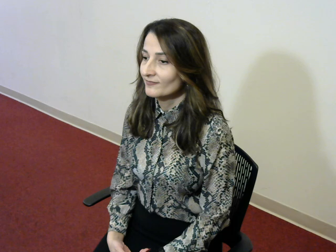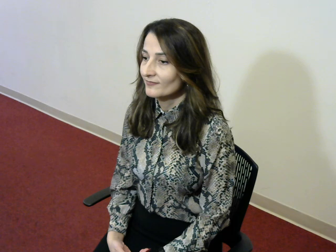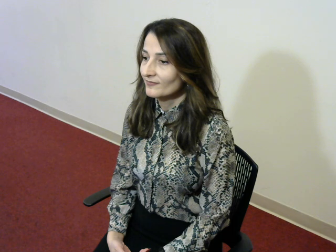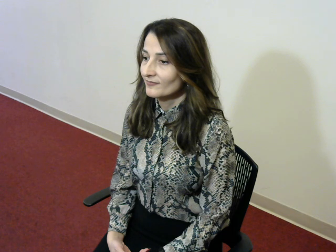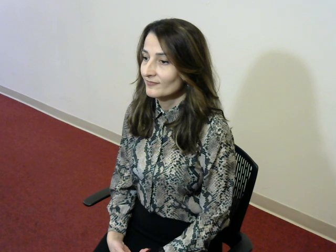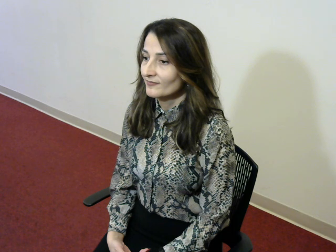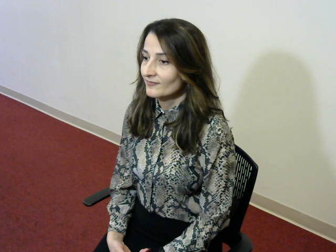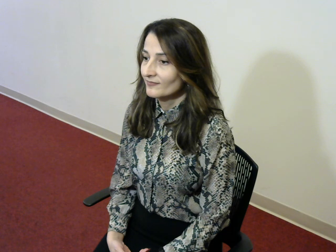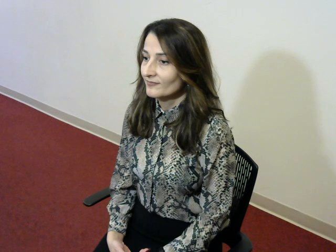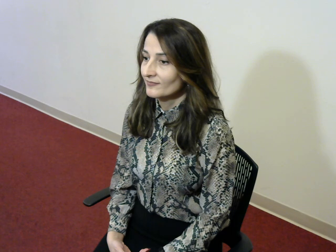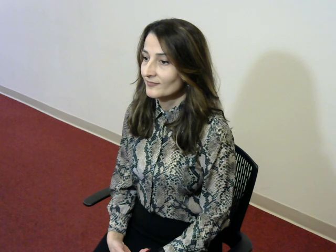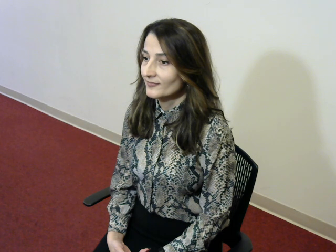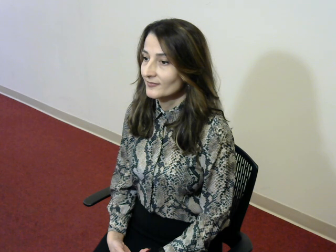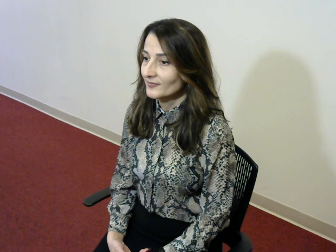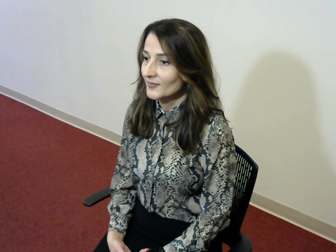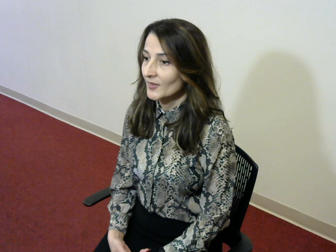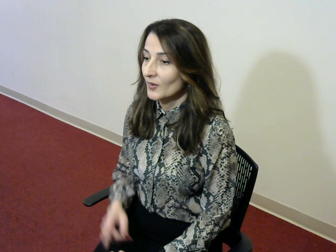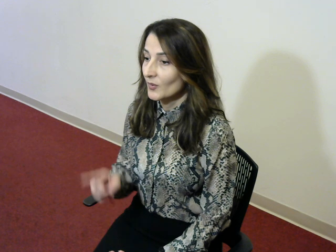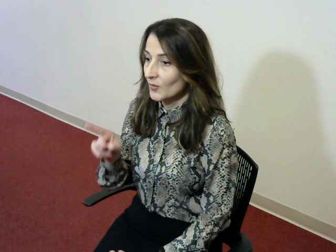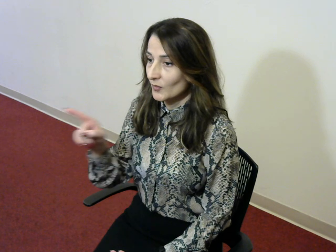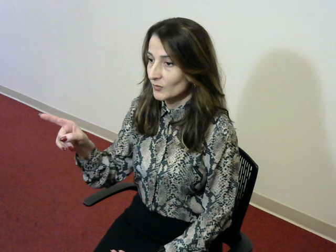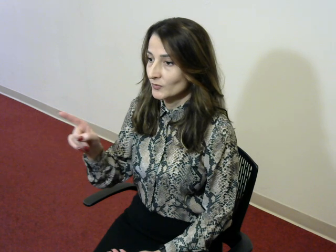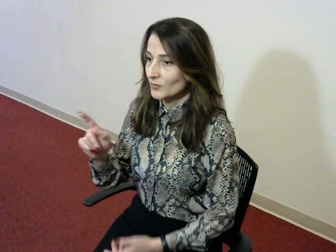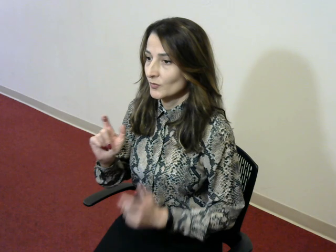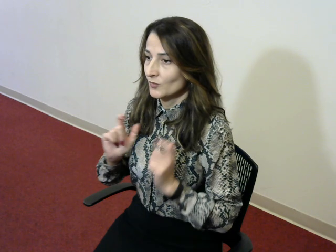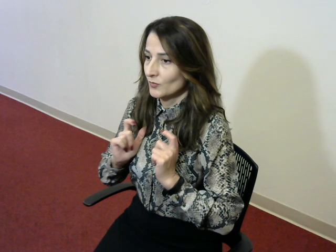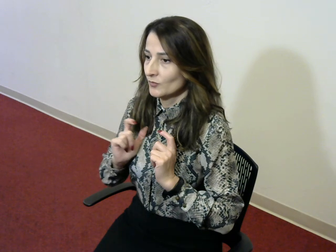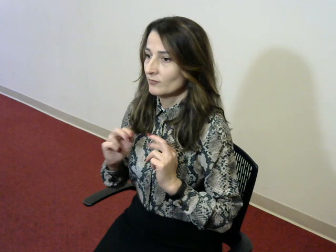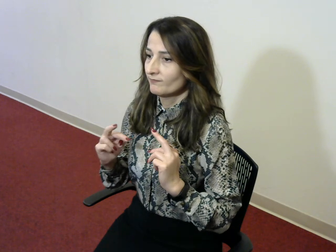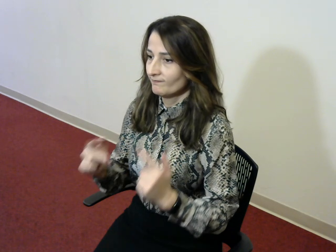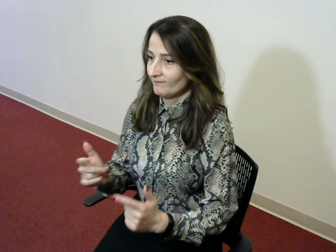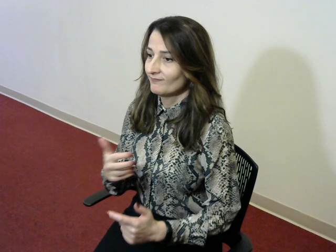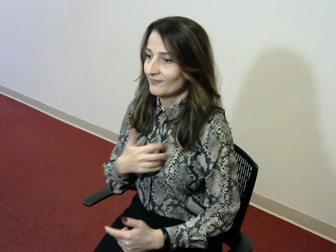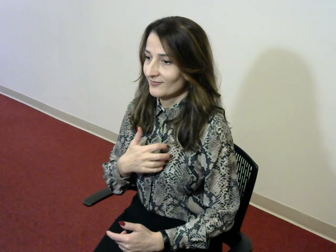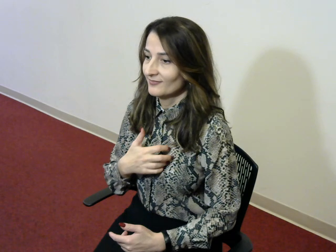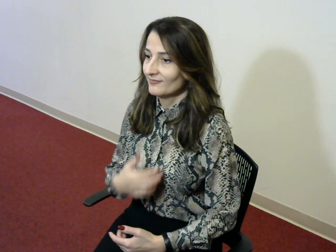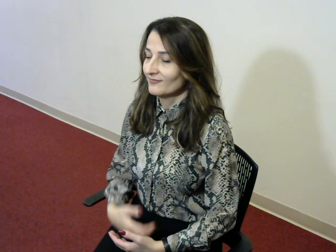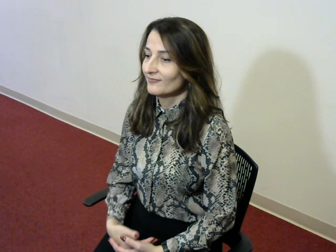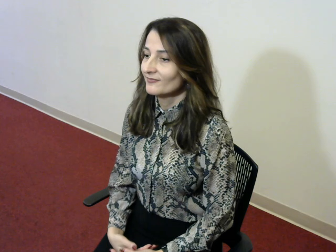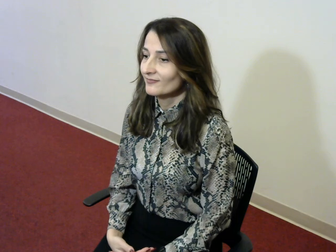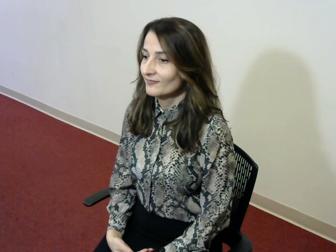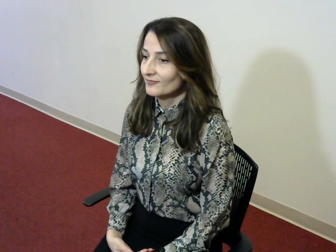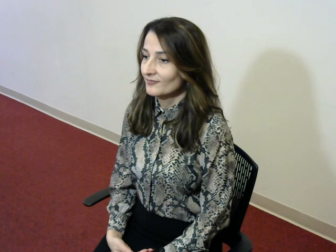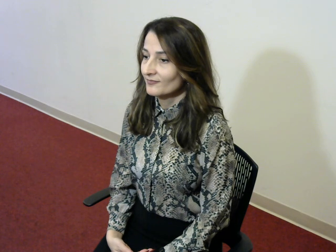O köynəyini dəyişmək istəyir